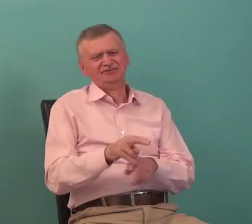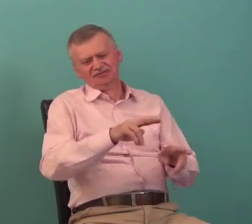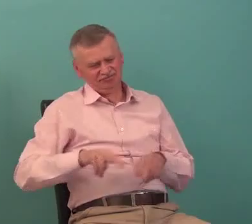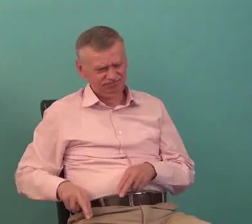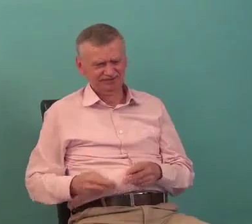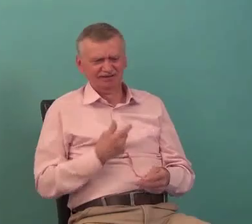Wtedy nie mogę.